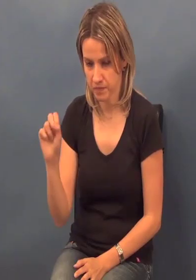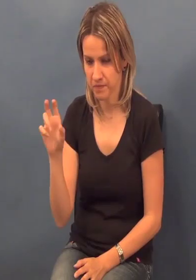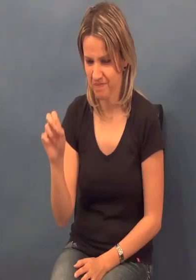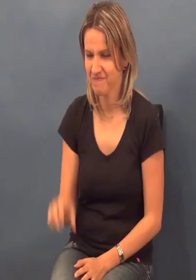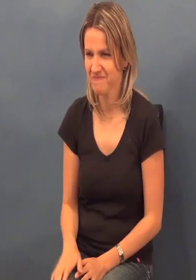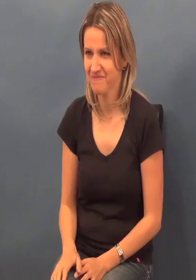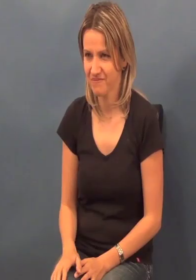Tak, tak.